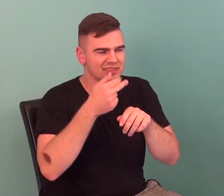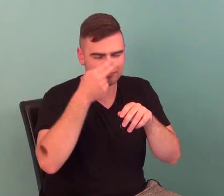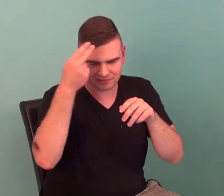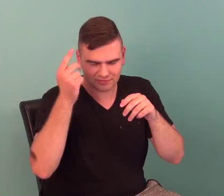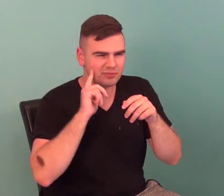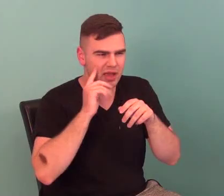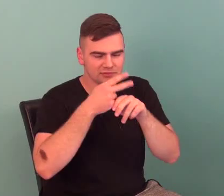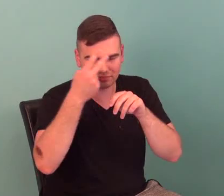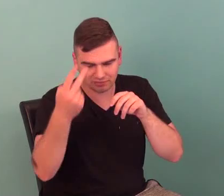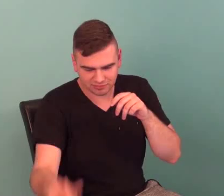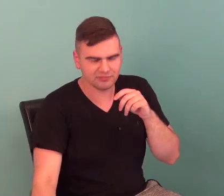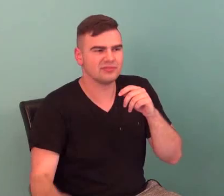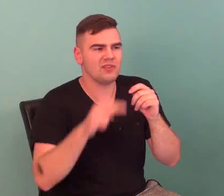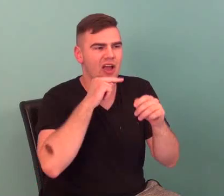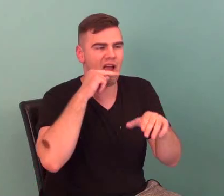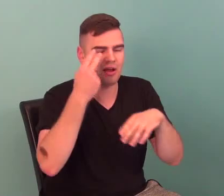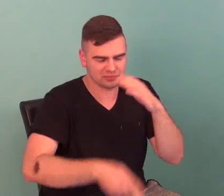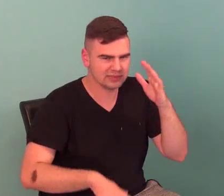Upada, upada do wody.